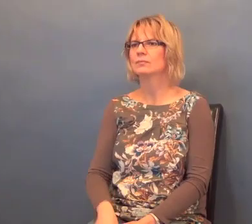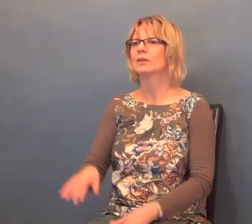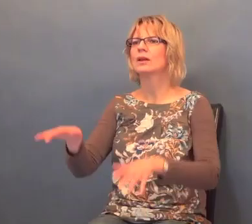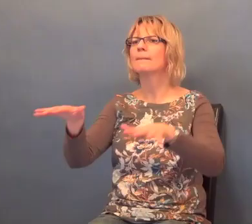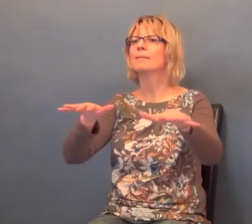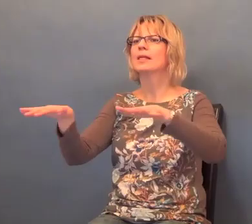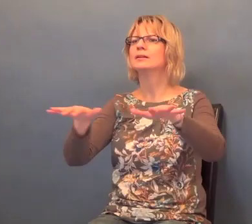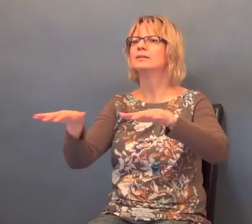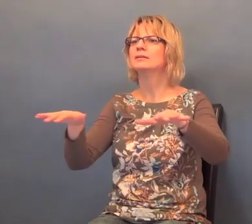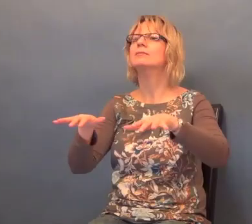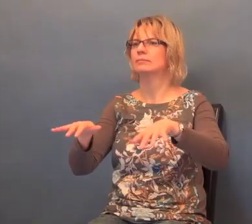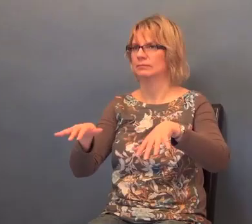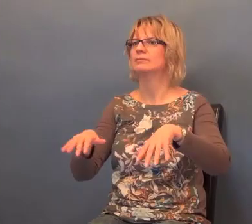Miejsce.